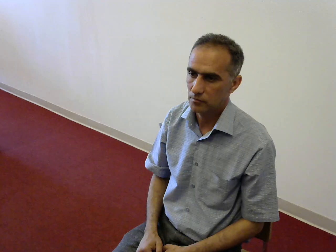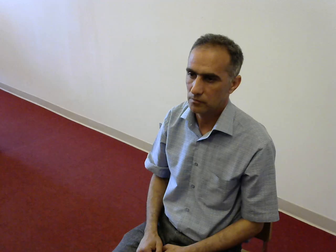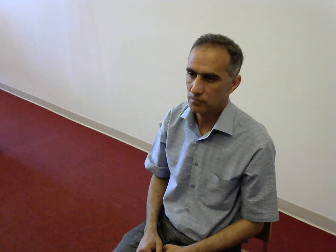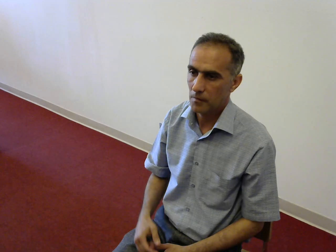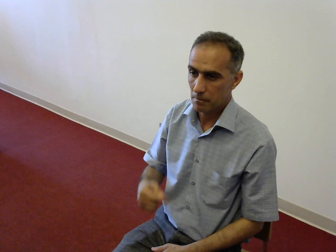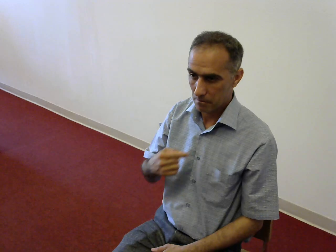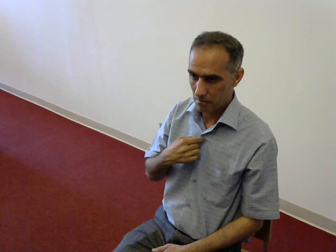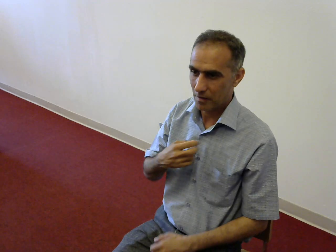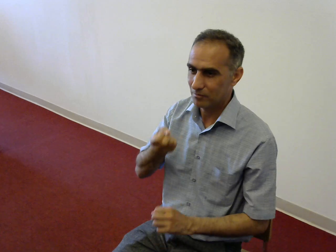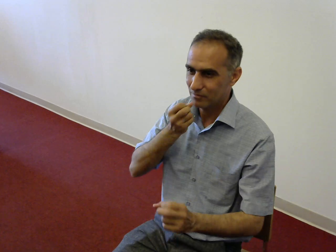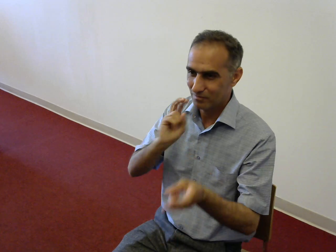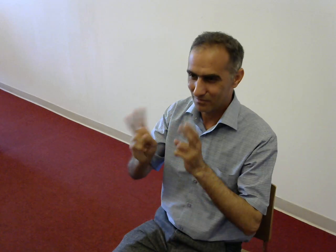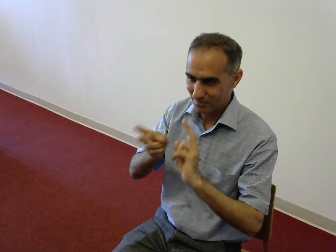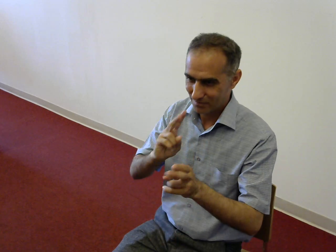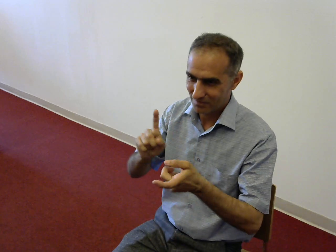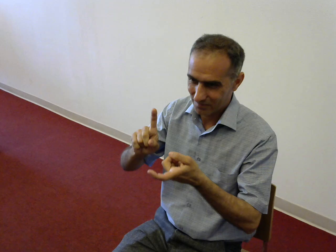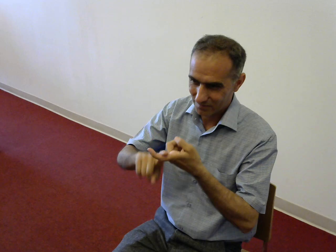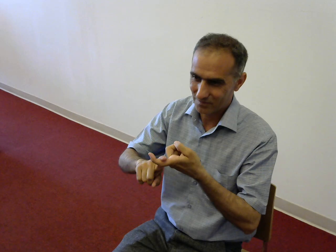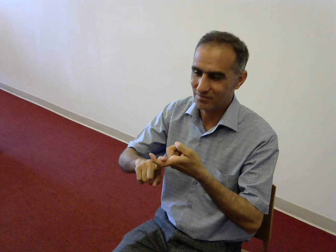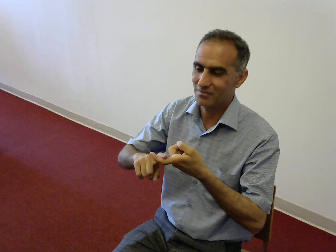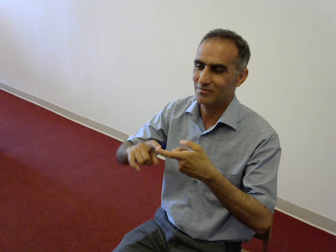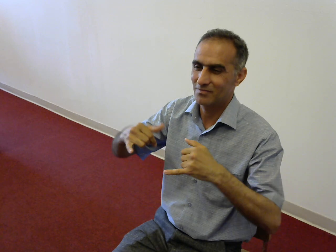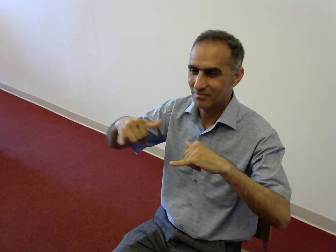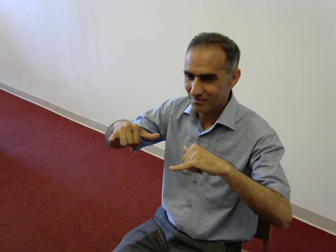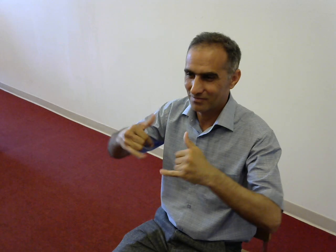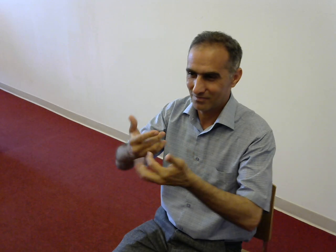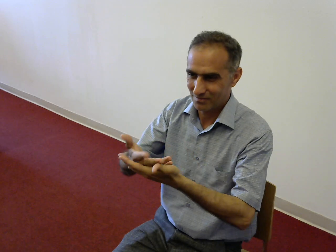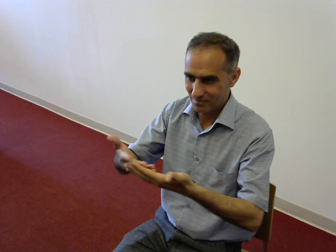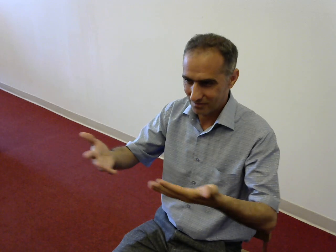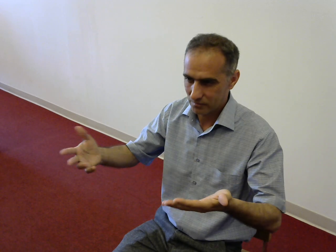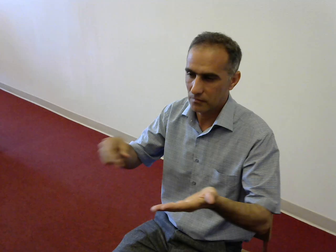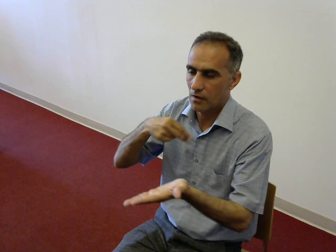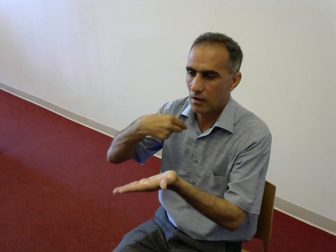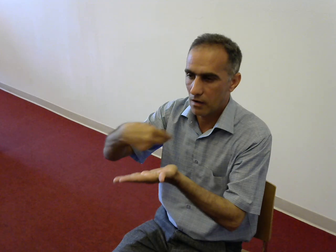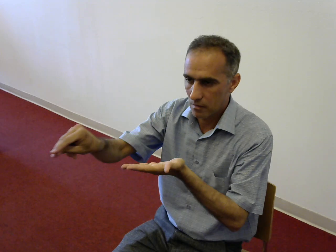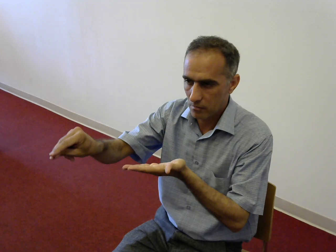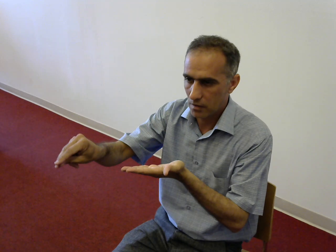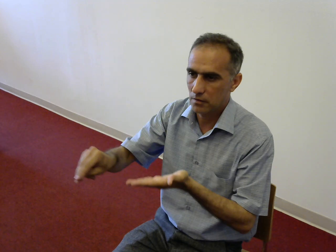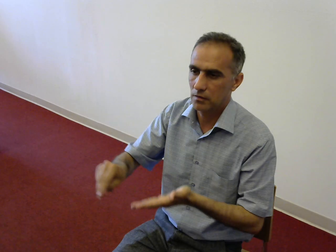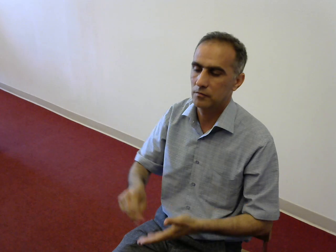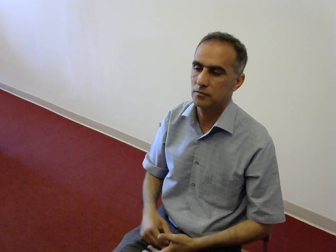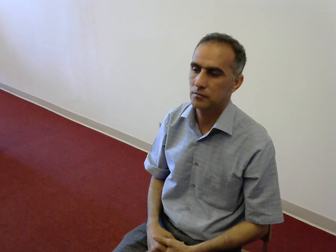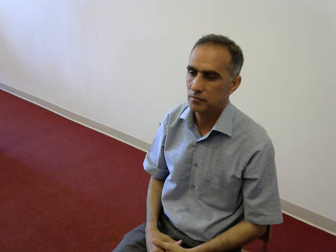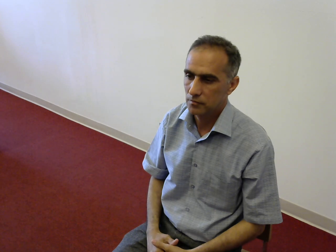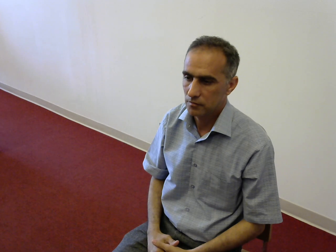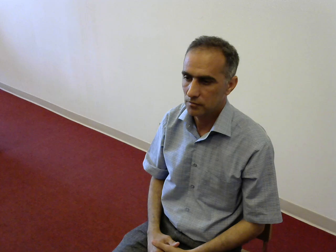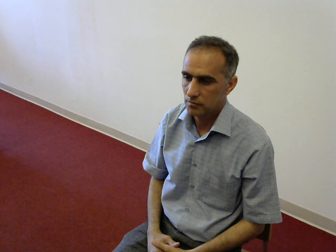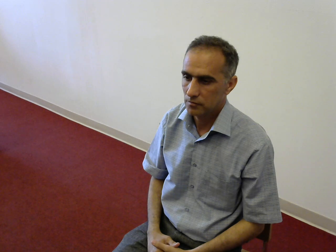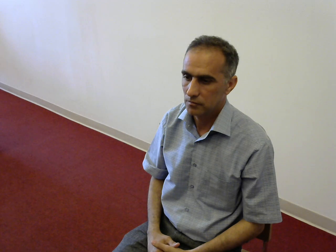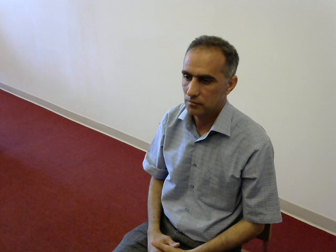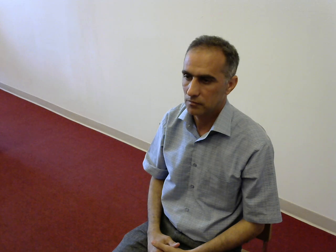Mən mətbəx üçün qab almalıyam